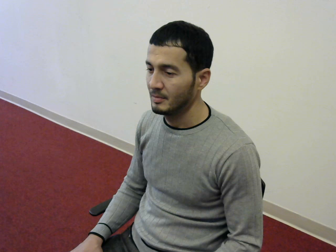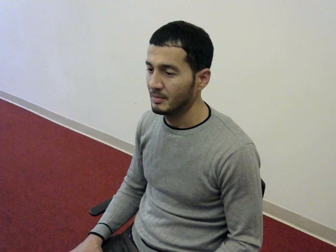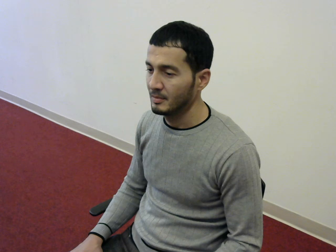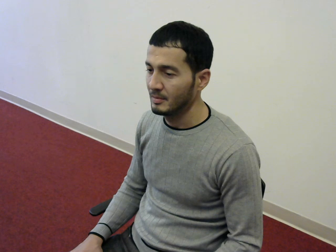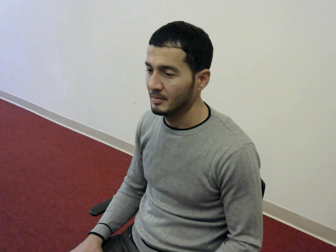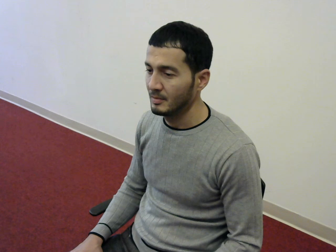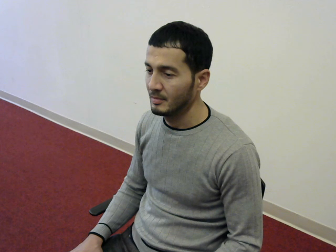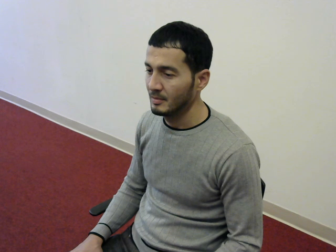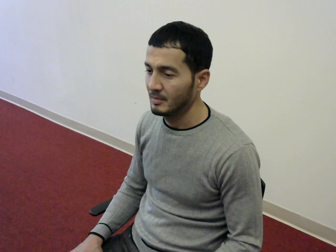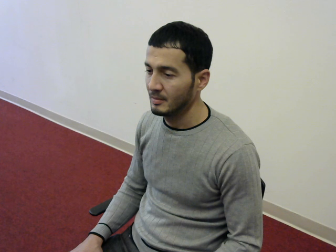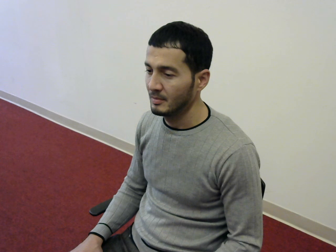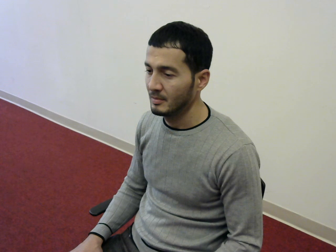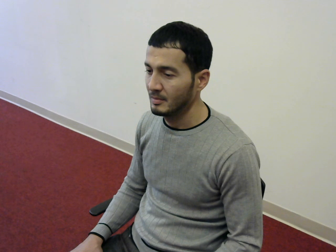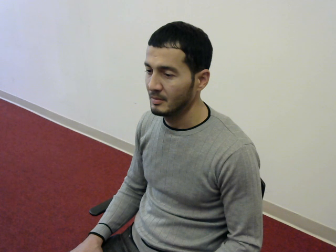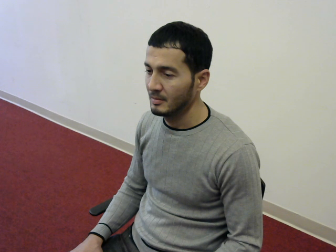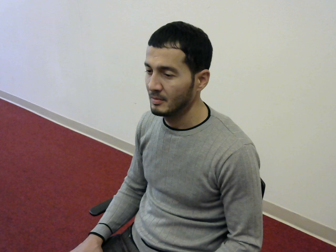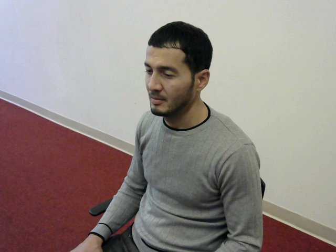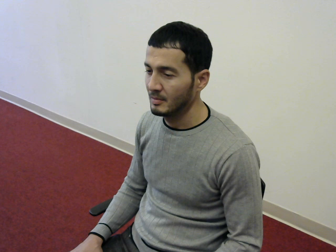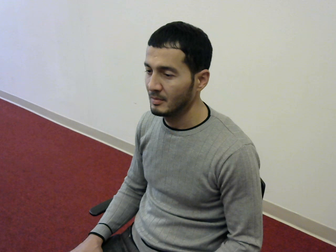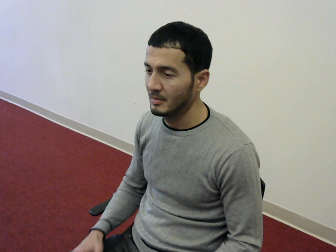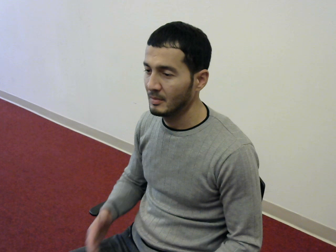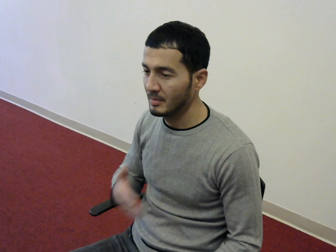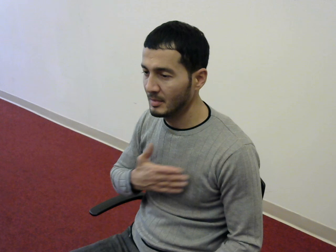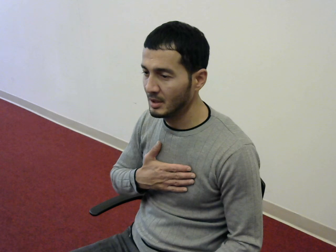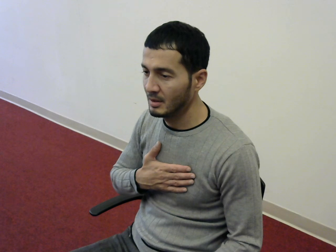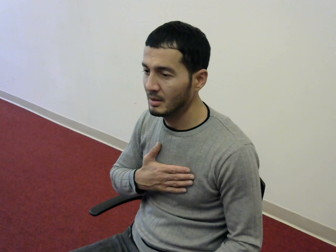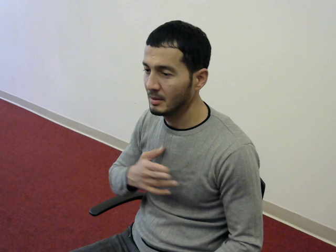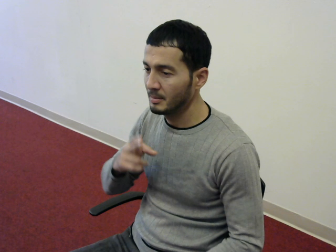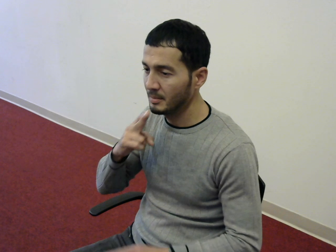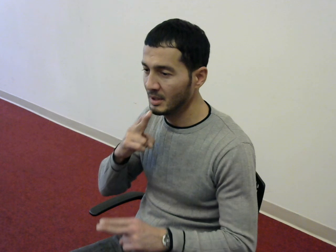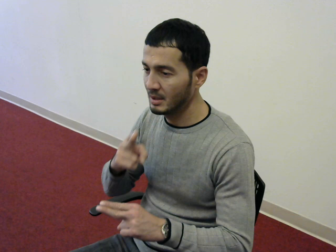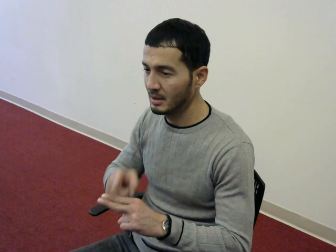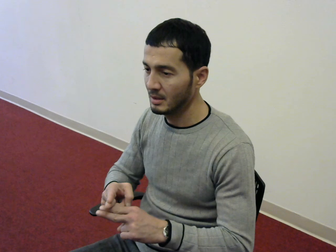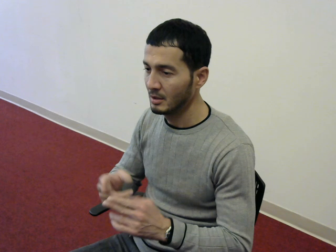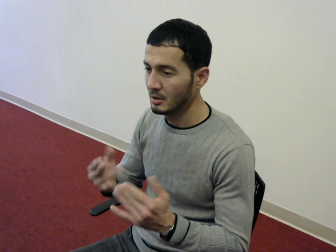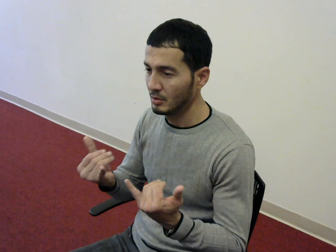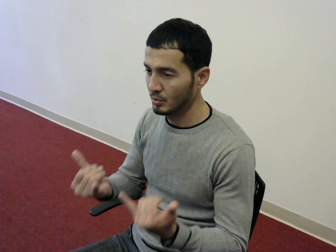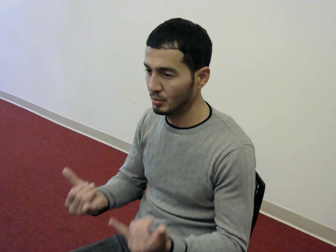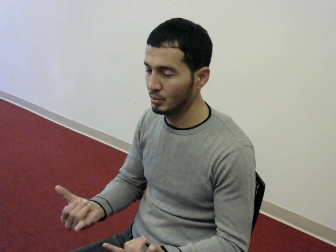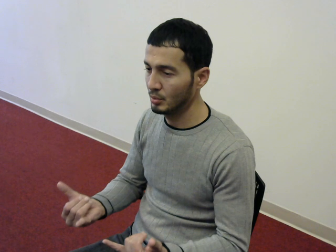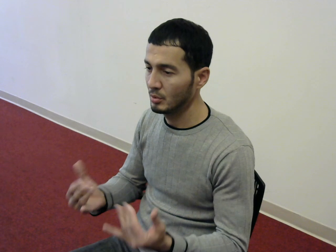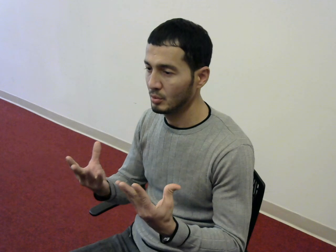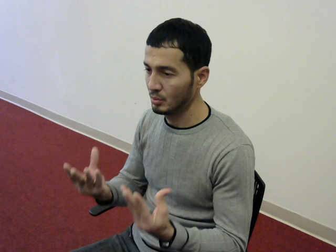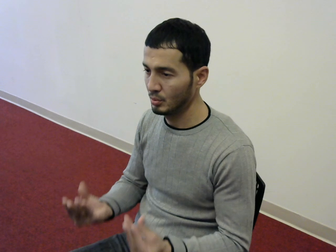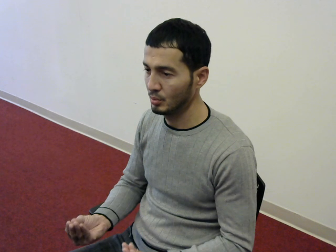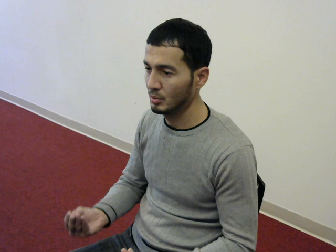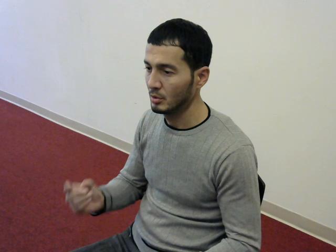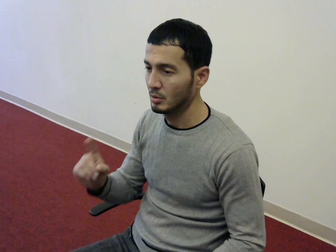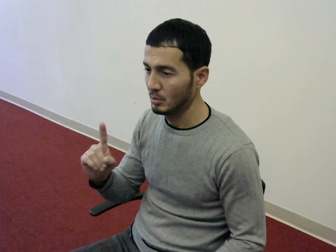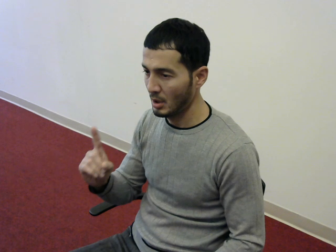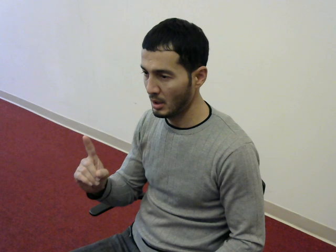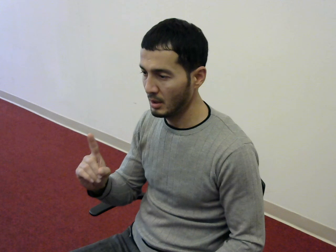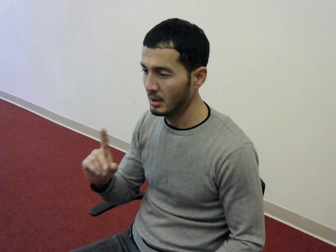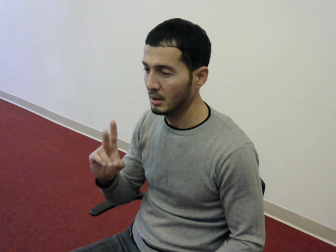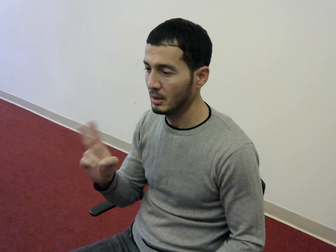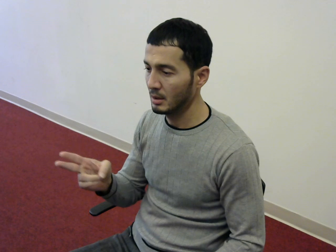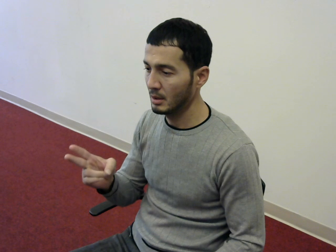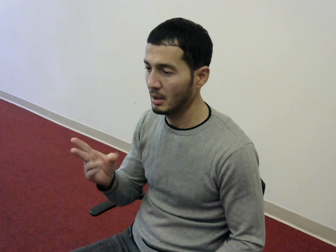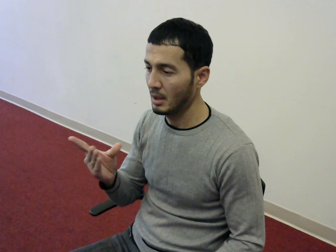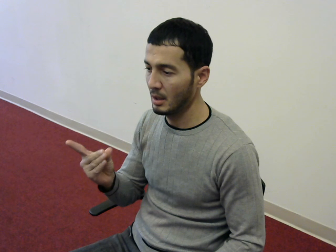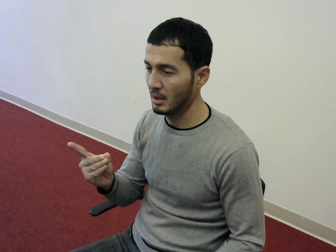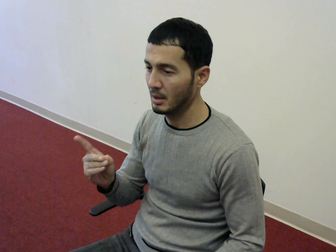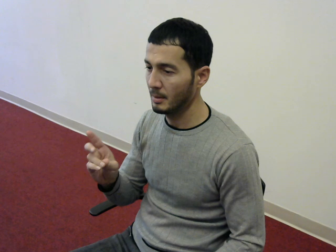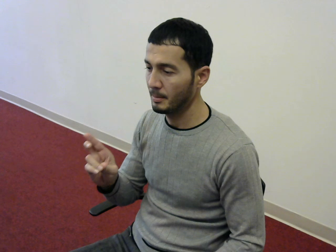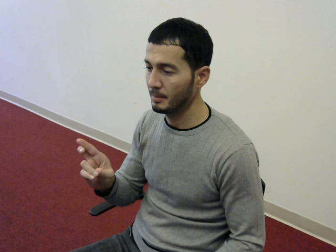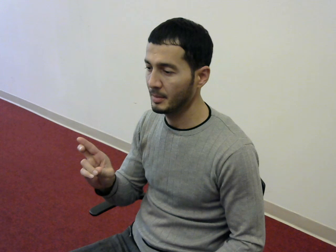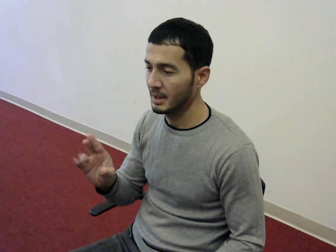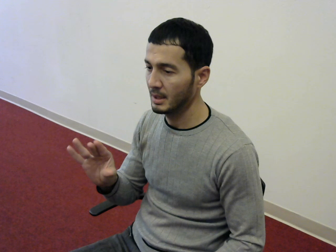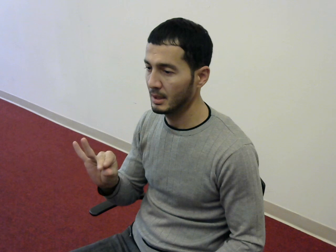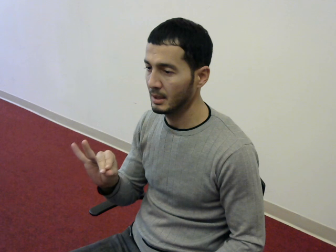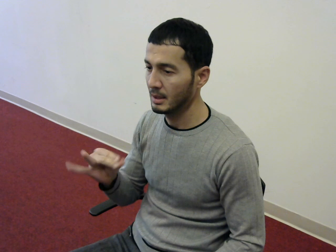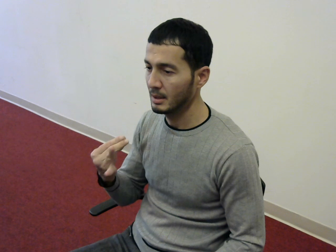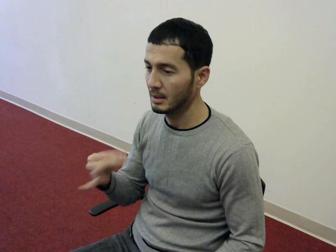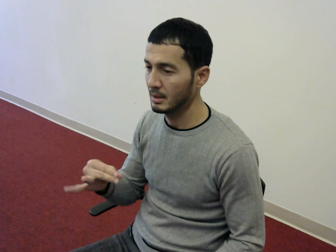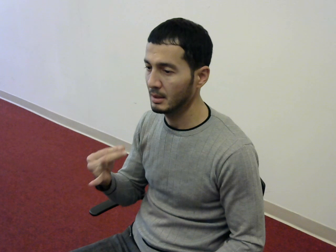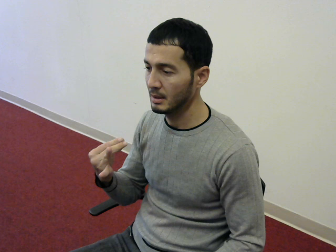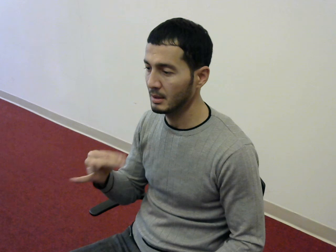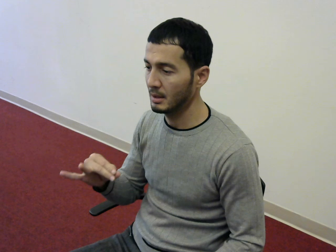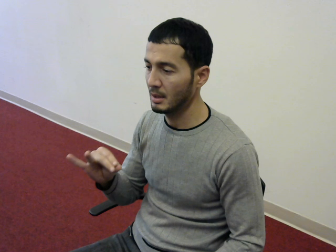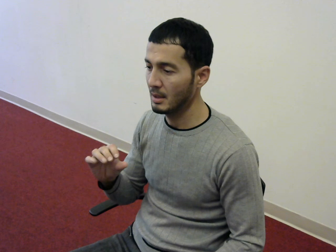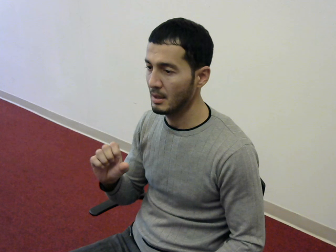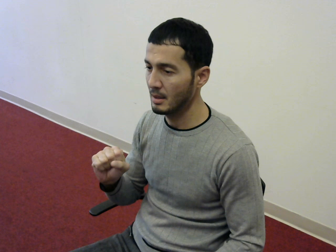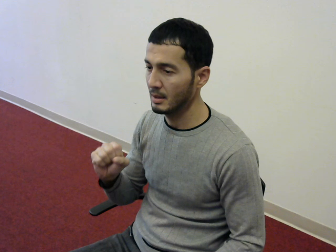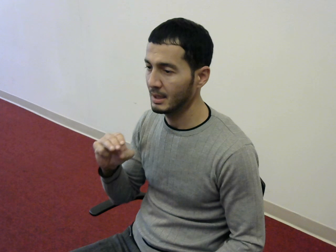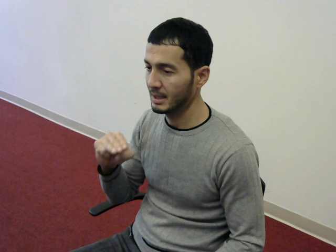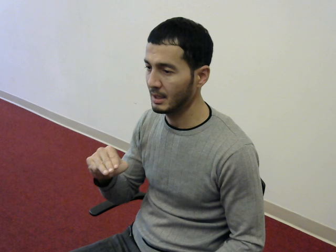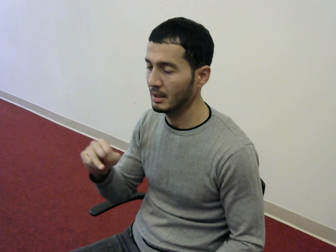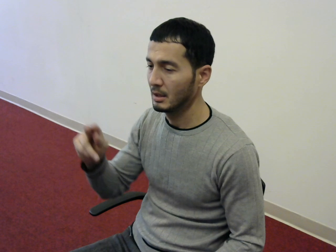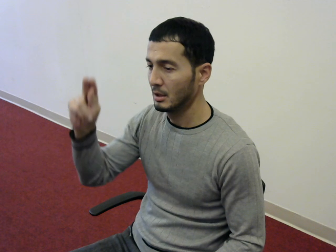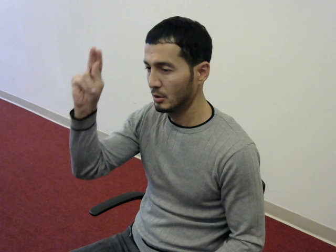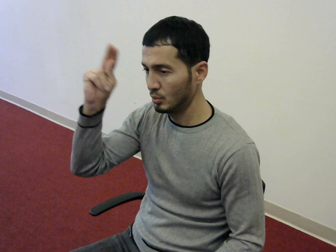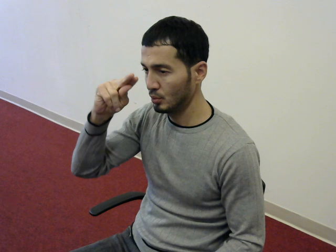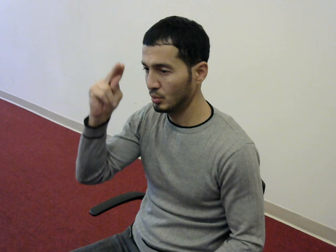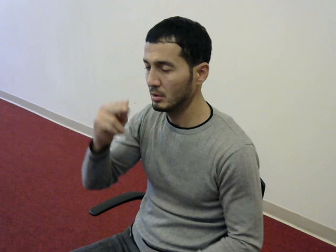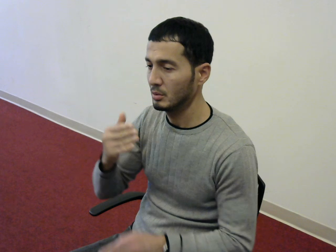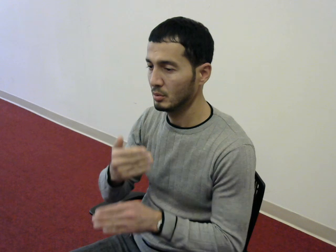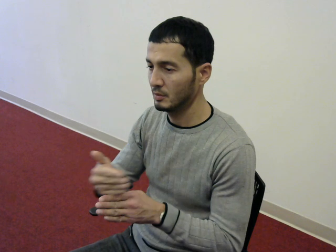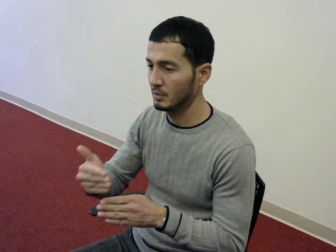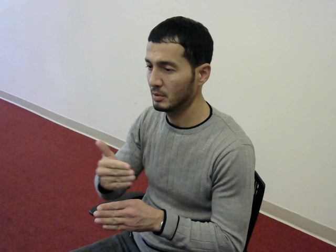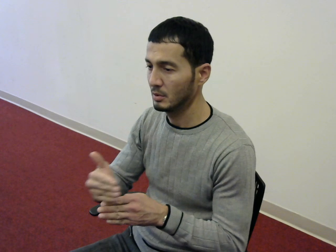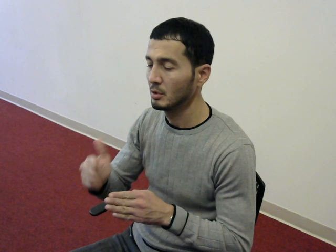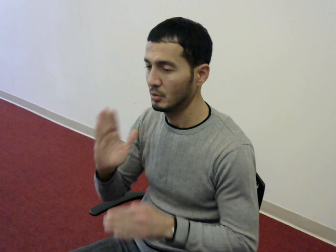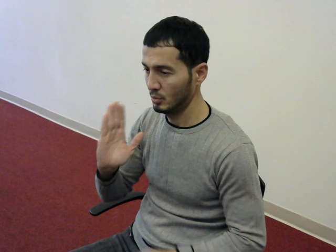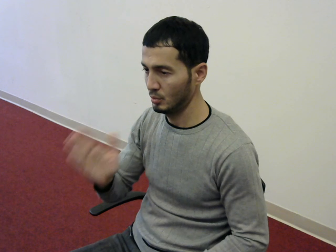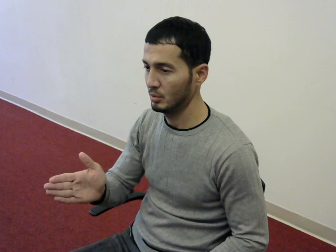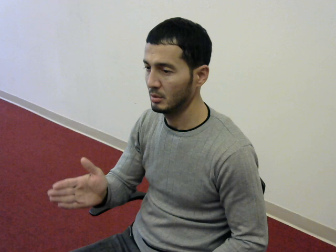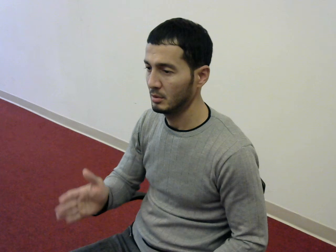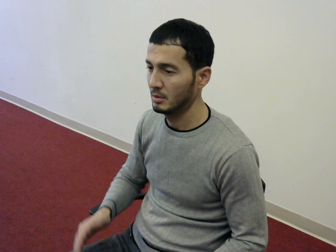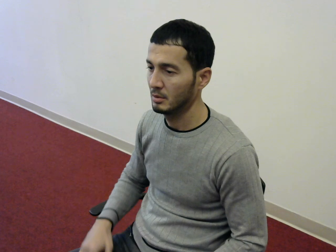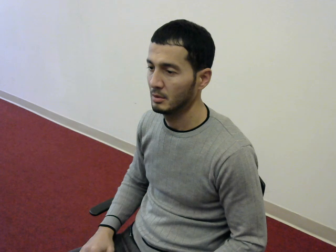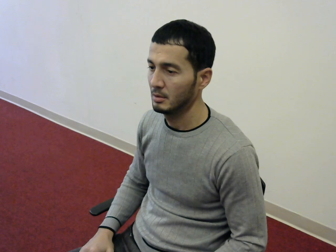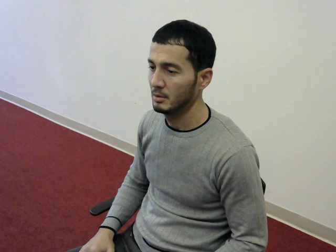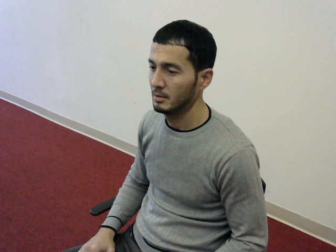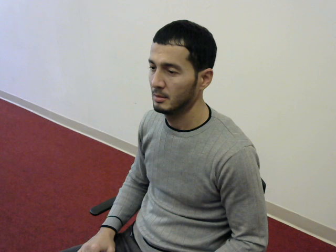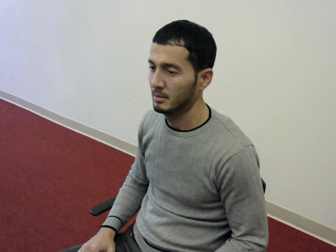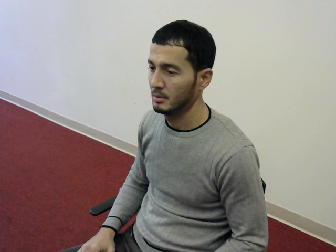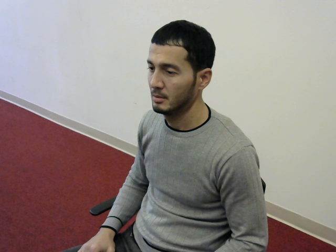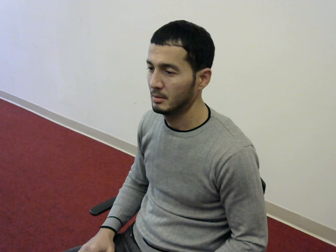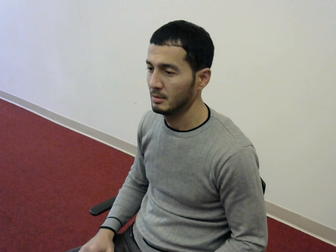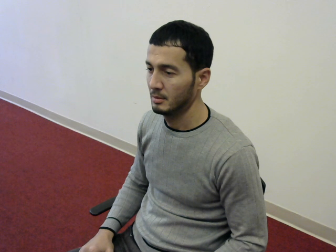Mənim bacım bu gün ədəbiyyat dərsinə gecikəcək